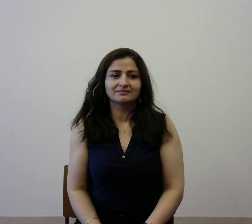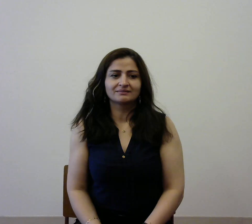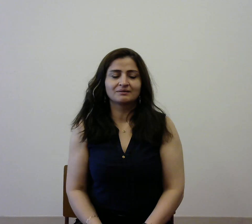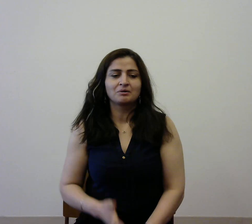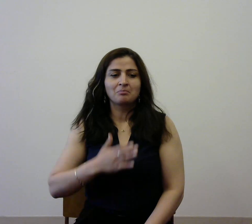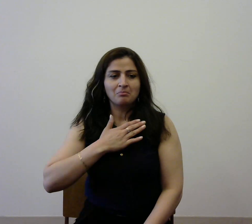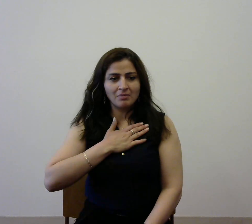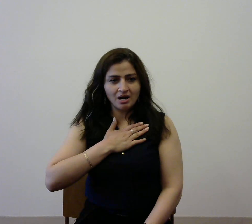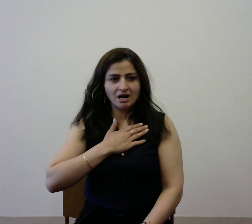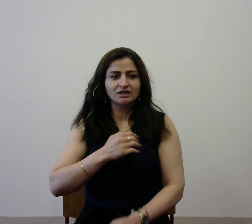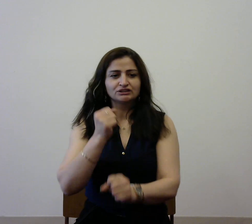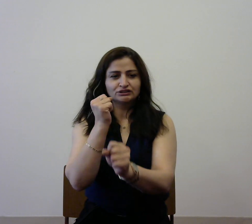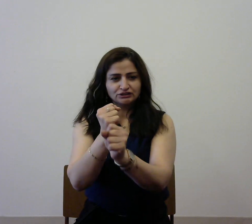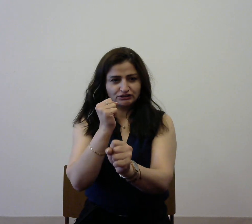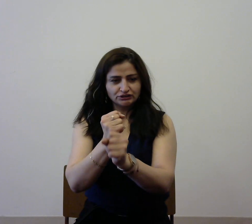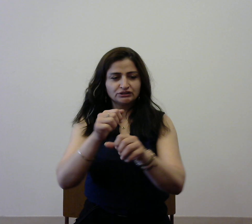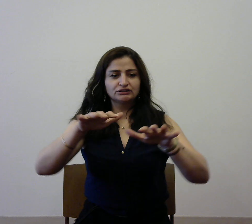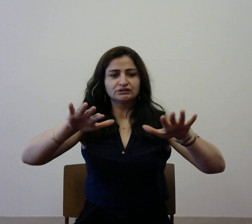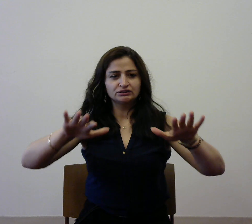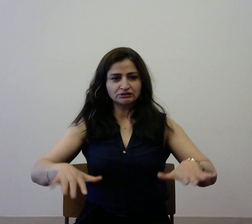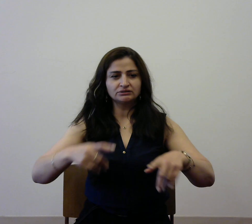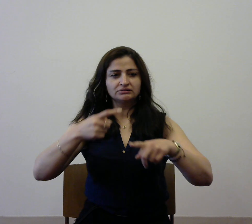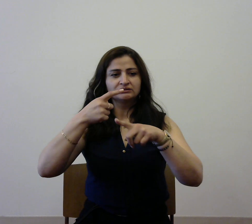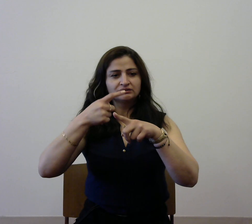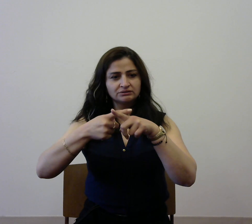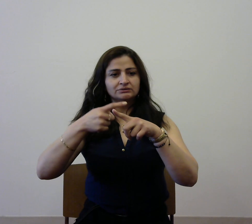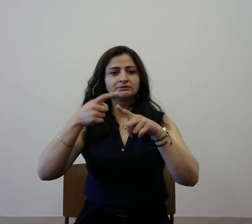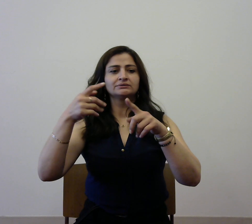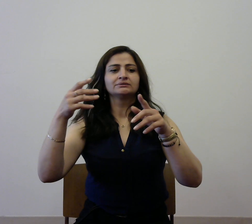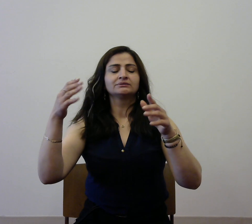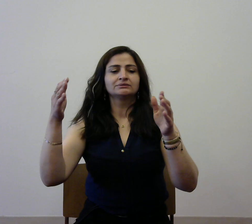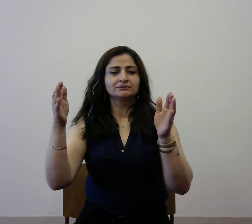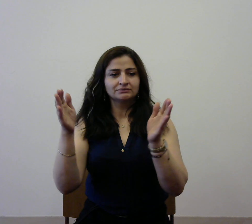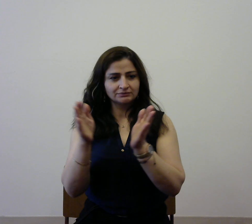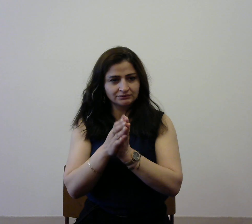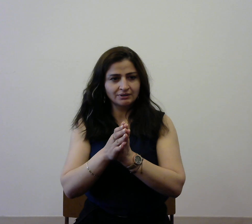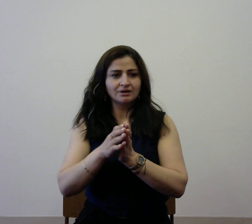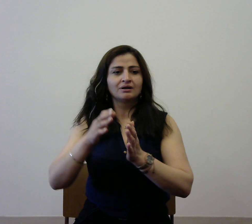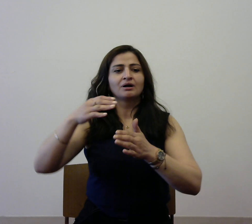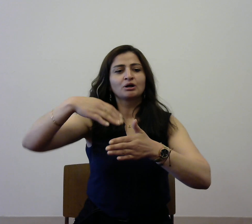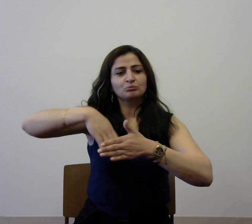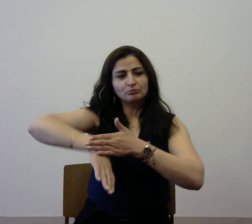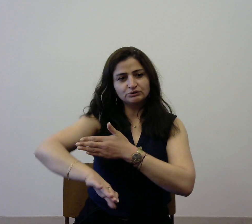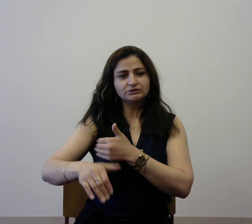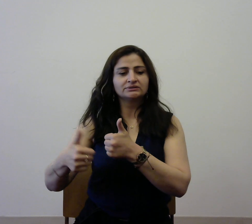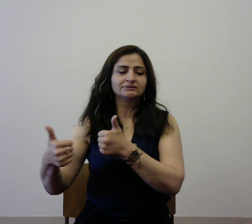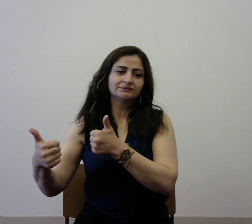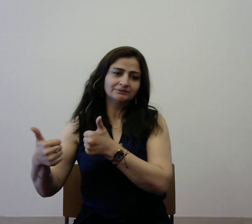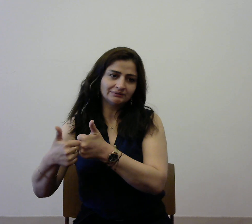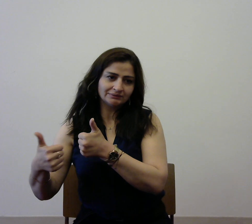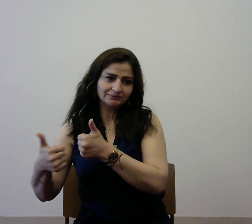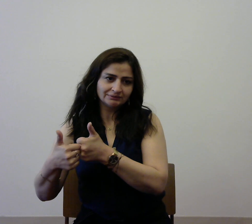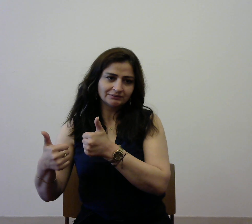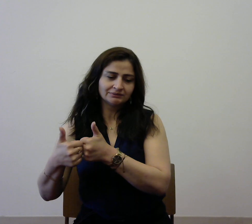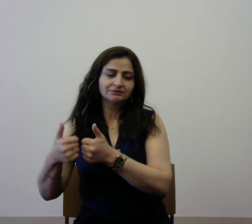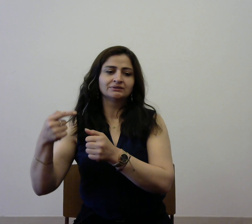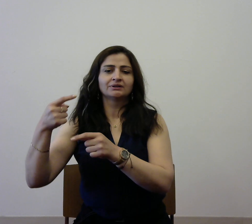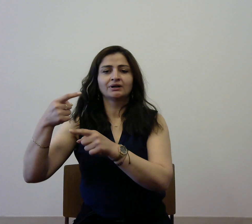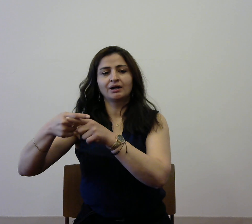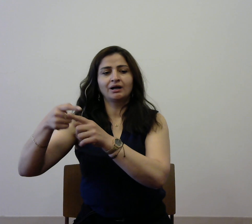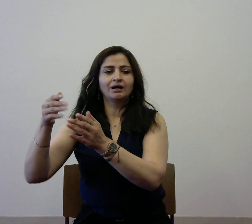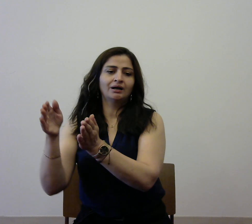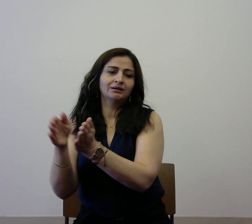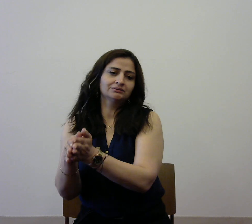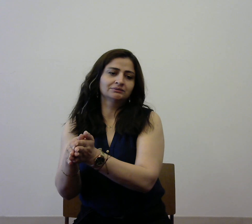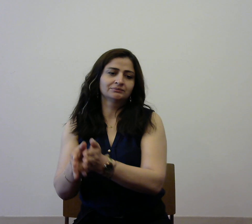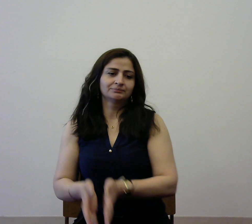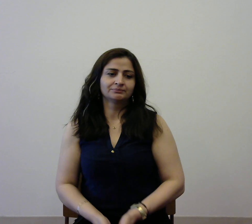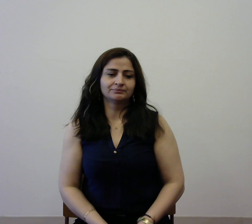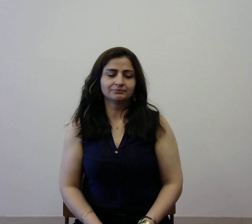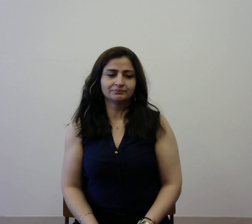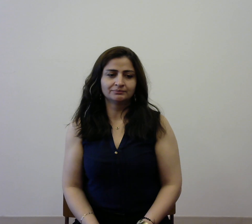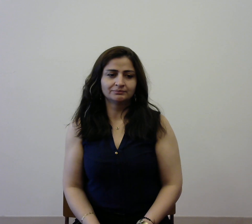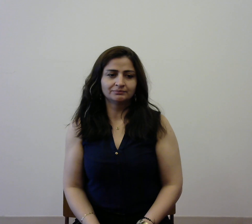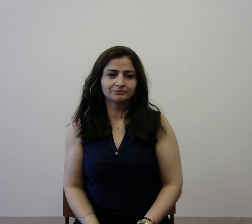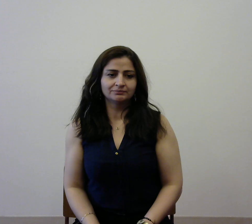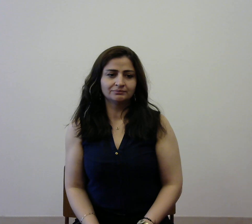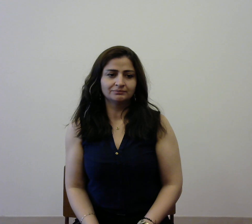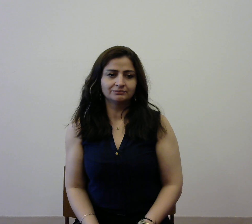Mənim iş yerim İnşaatçılar metrosunun yanındadadır